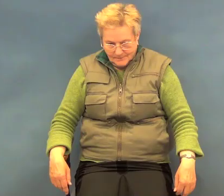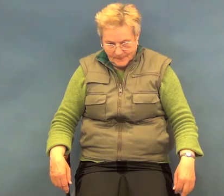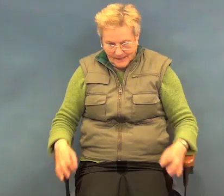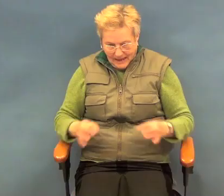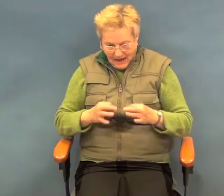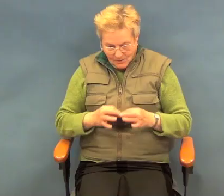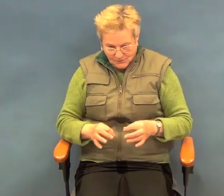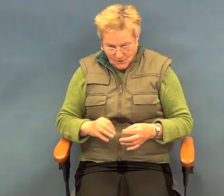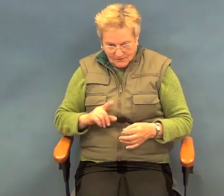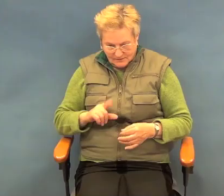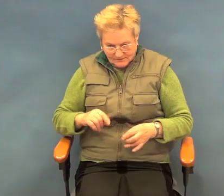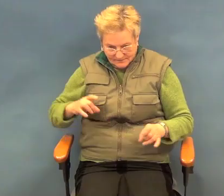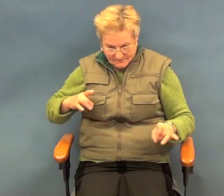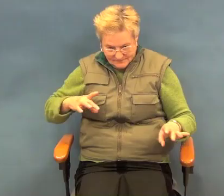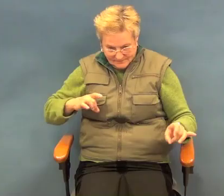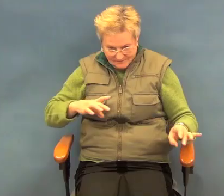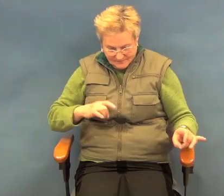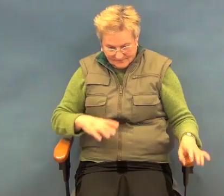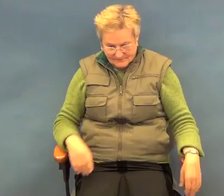Podbiega do samochodu.